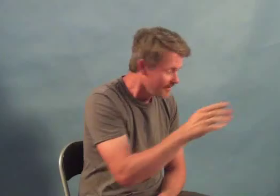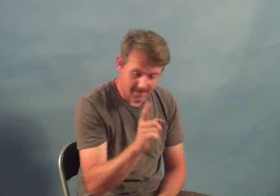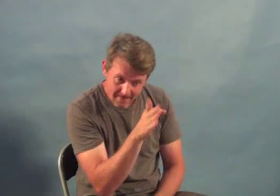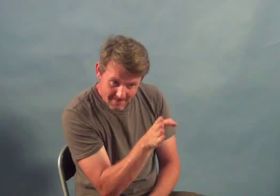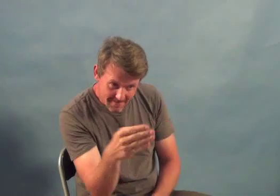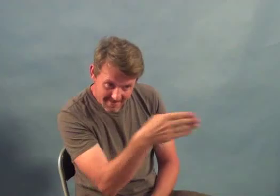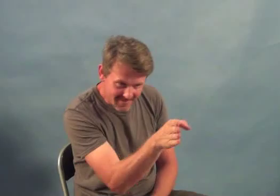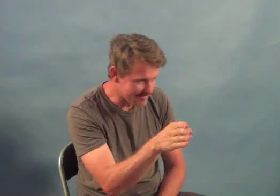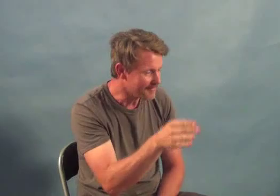Charlie Chaplin powiedział, że ma tak iść.